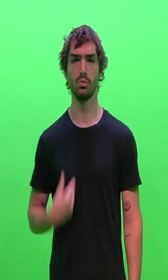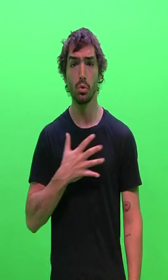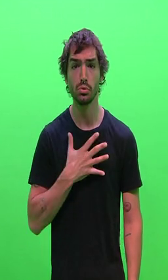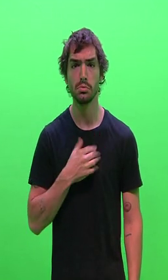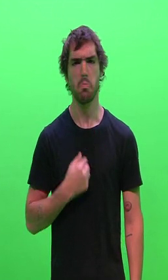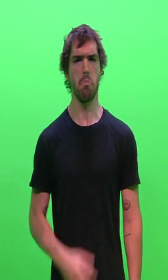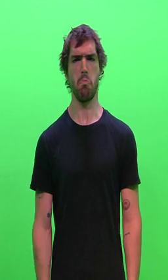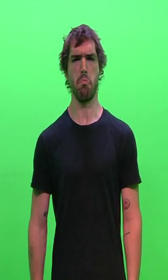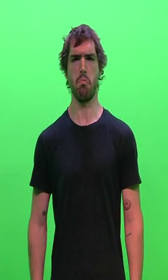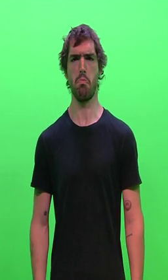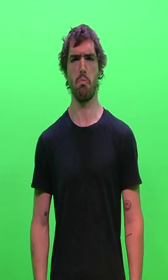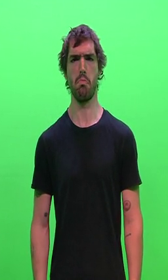Que si tinc tos? No.